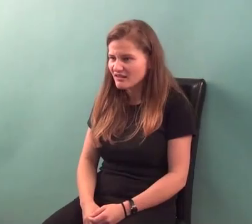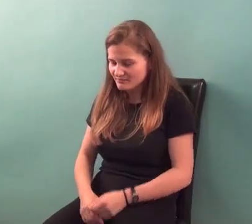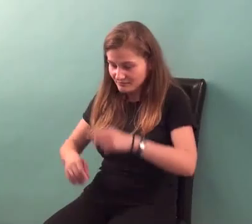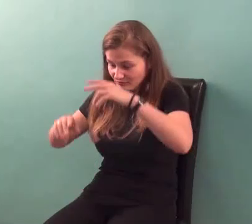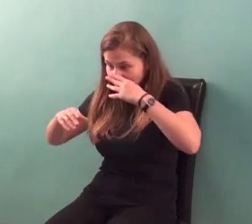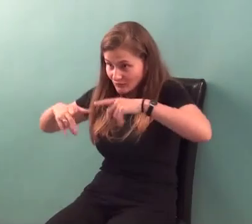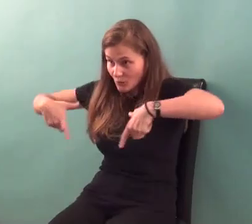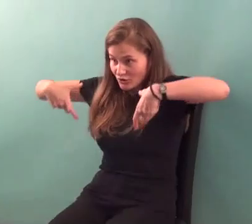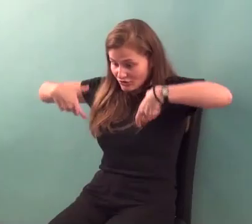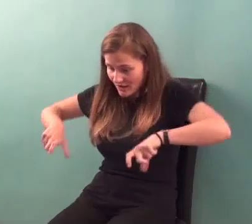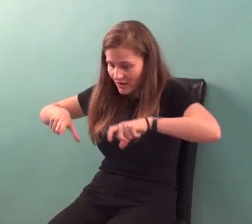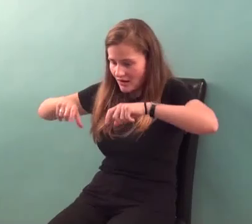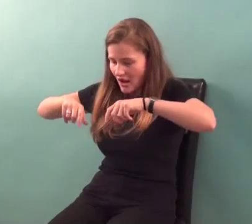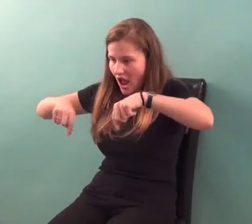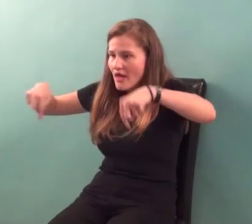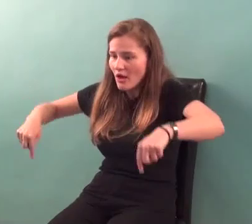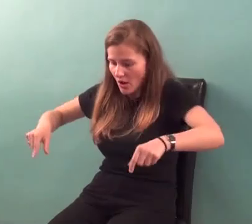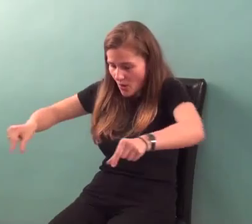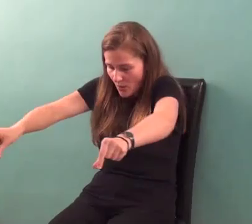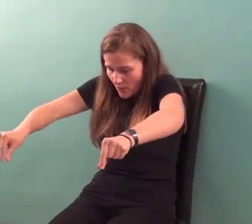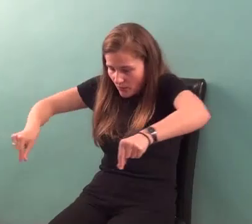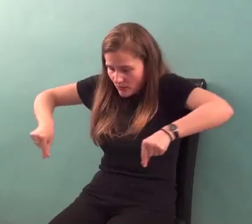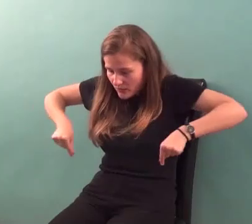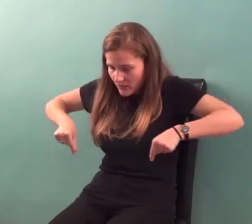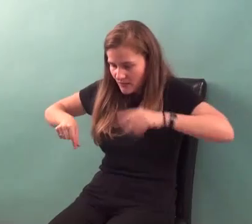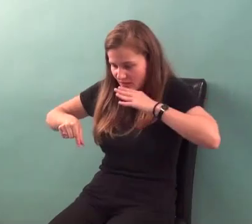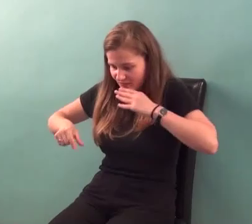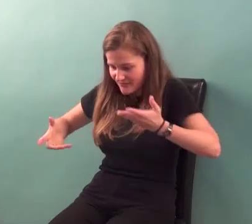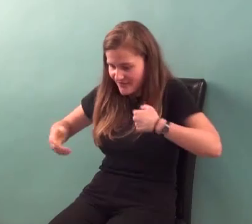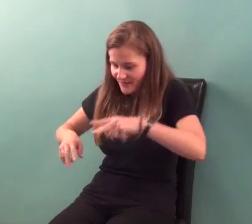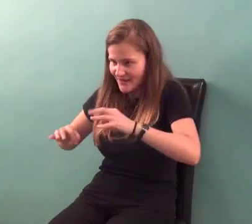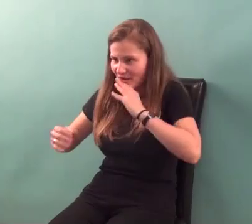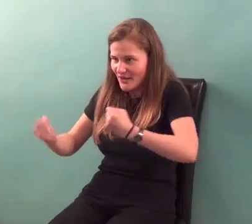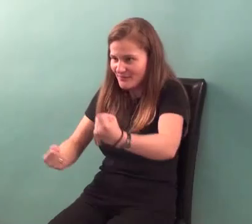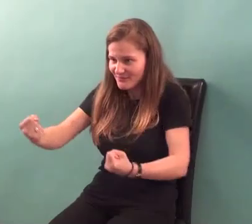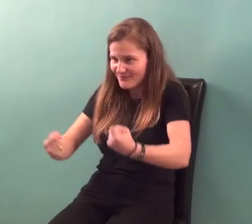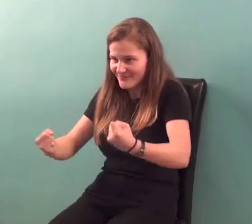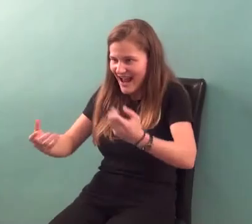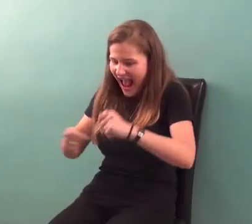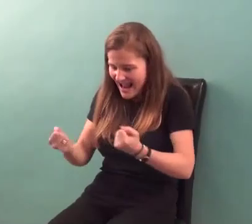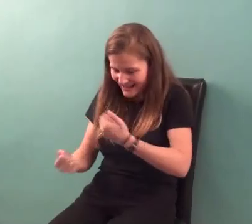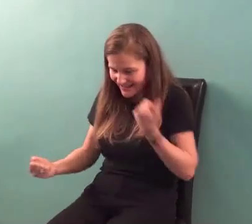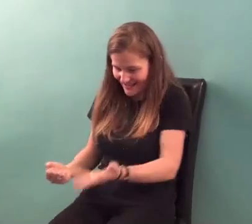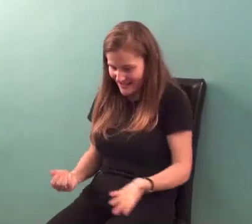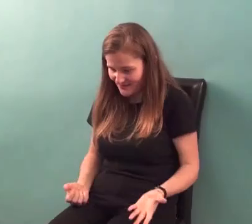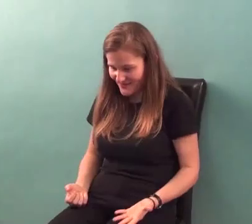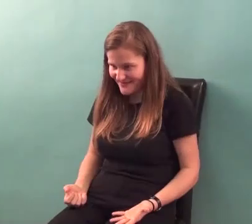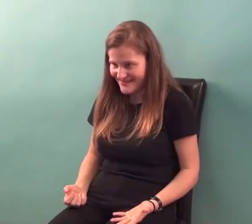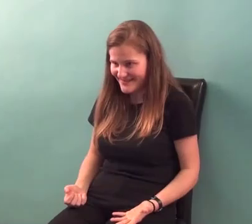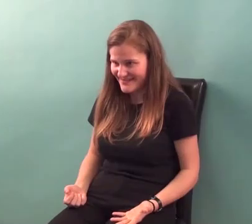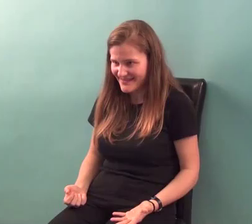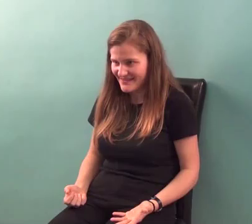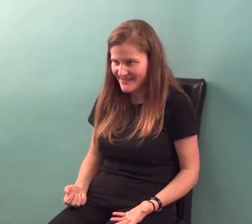Widzę, że ktoś siedzi na czymś i to coś jeździ na torach, a jakaś osoba trzyma kierownicę, ale nie ma tam samochodu.